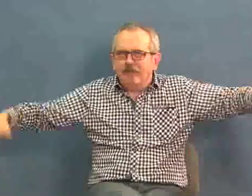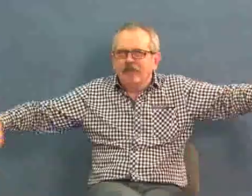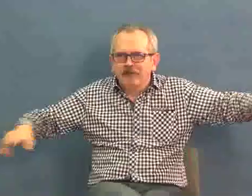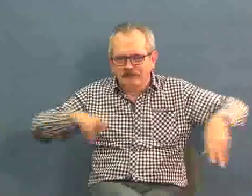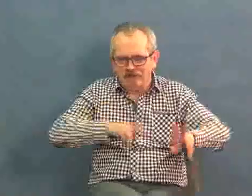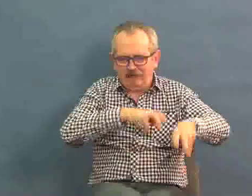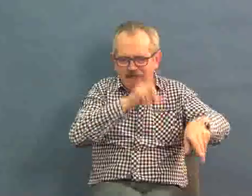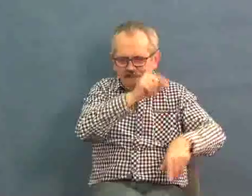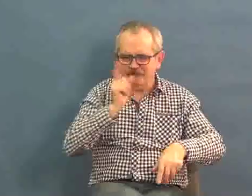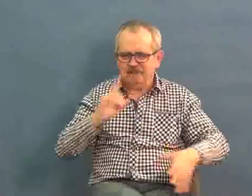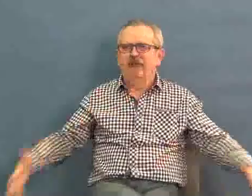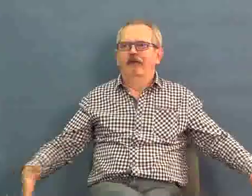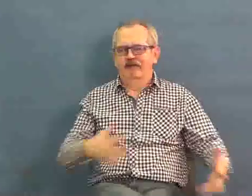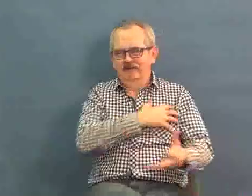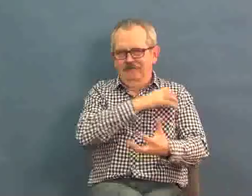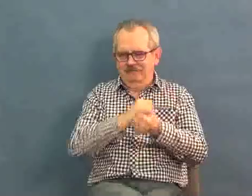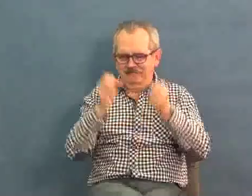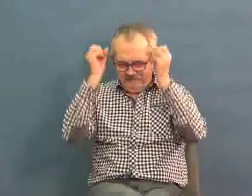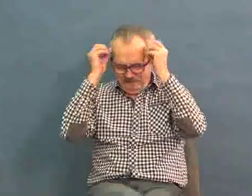Zając skakał dalej, a chłopak stał w szoku, przestraszony.